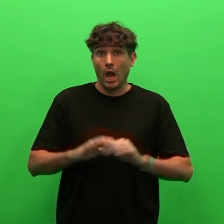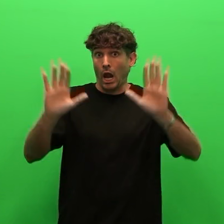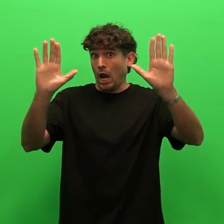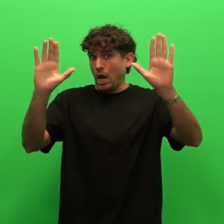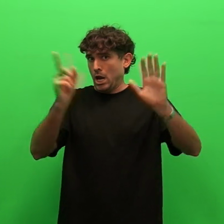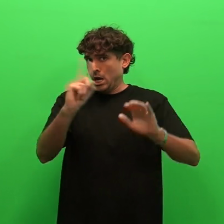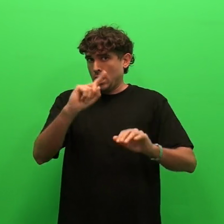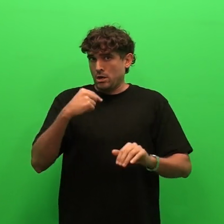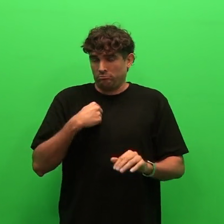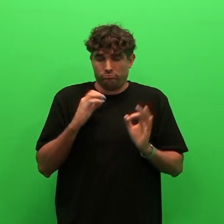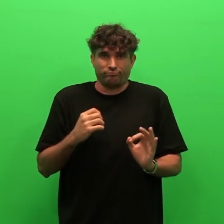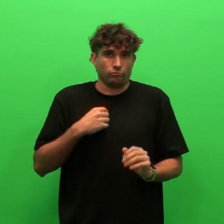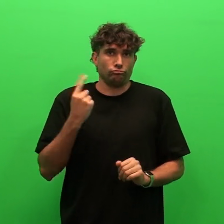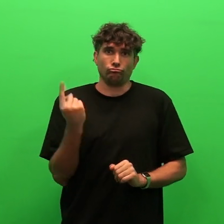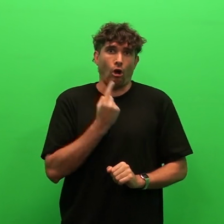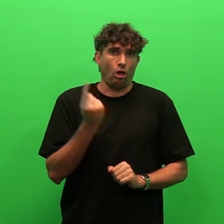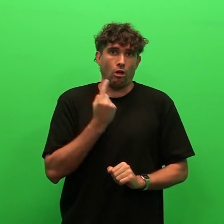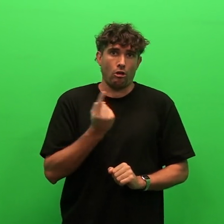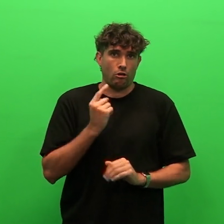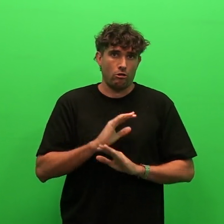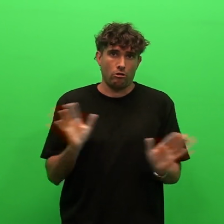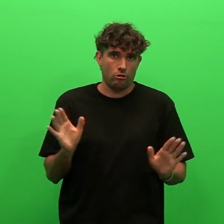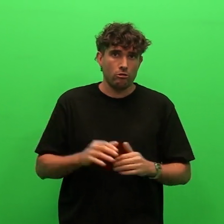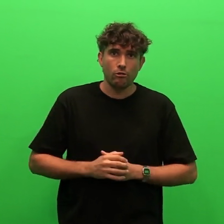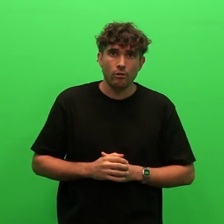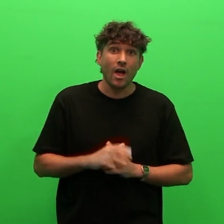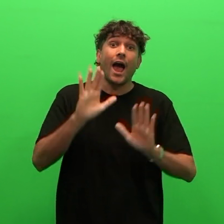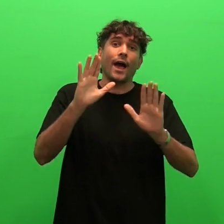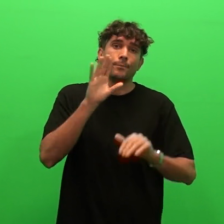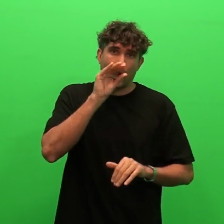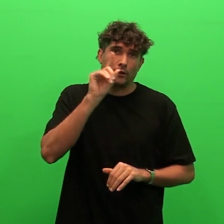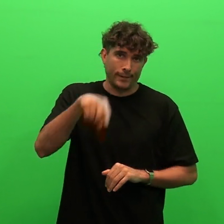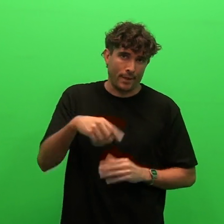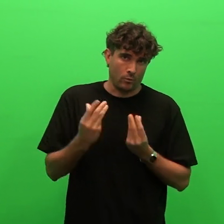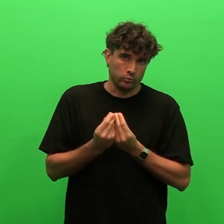Ui, no! Jo sol i ja està. Ah! i amb el meu gos també.